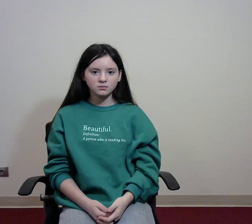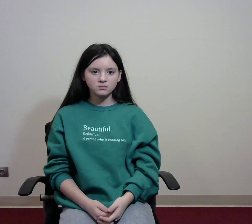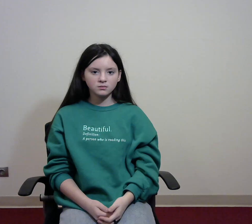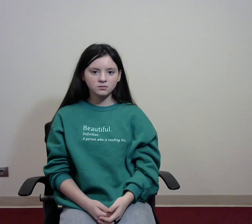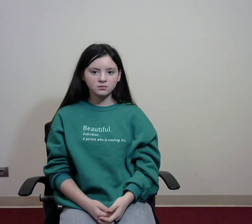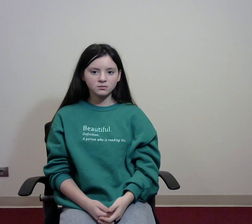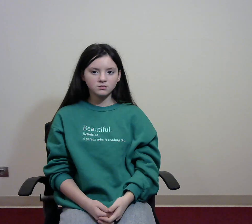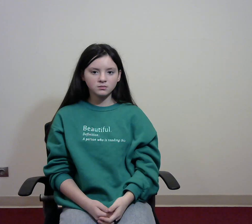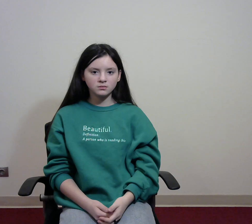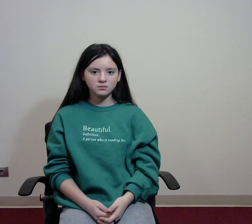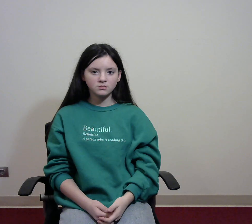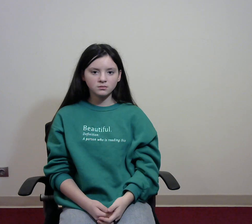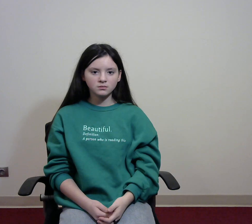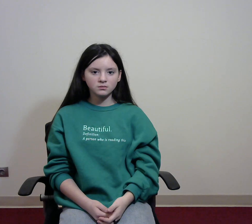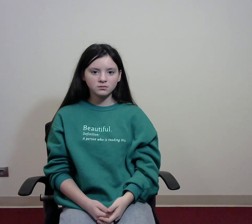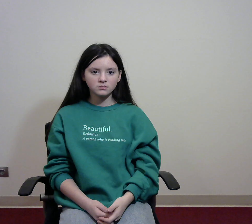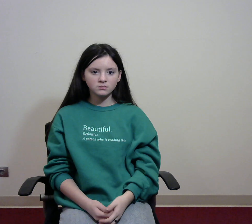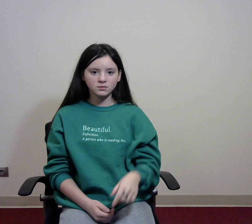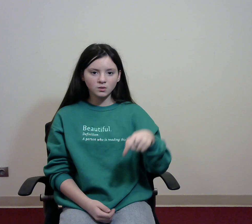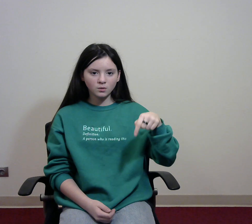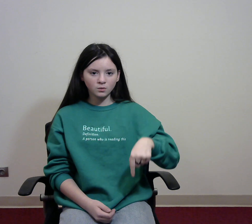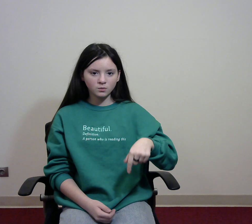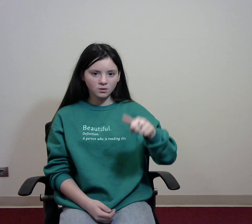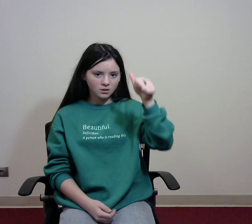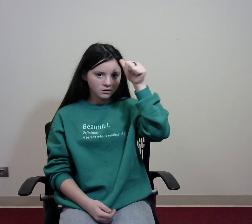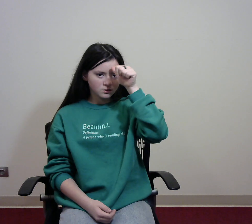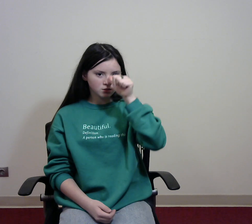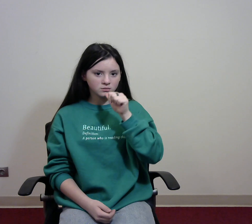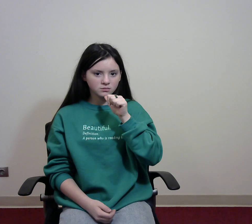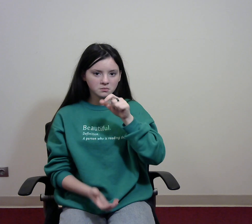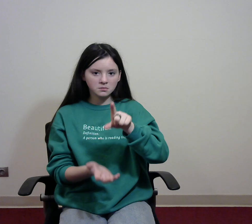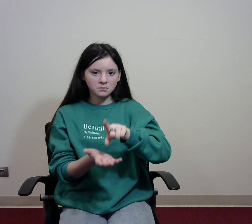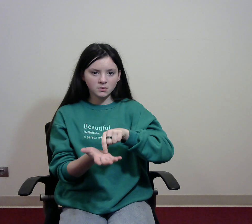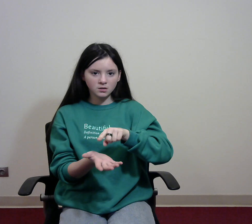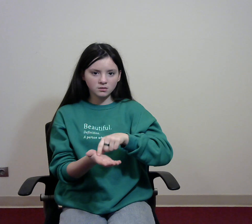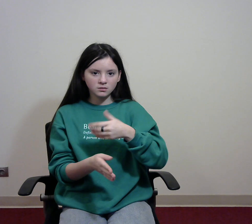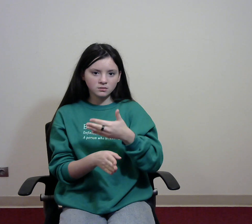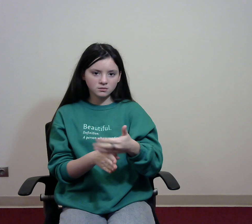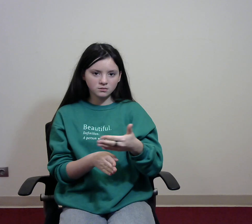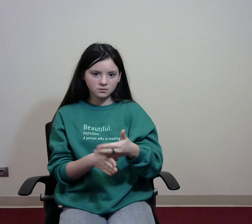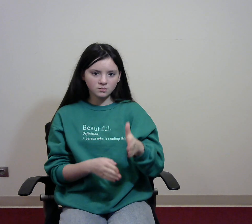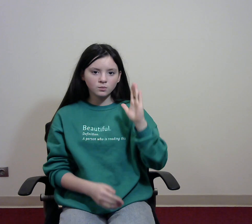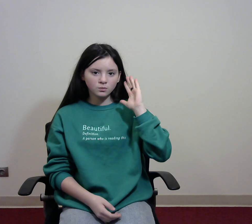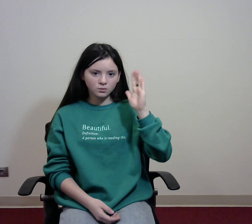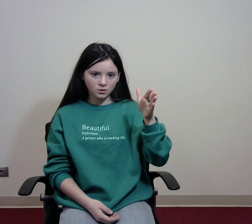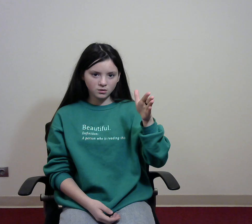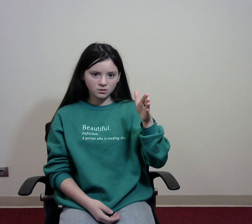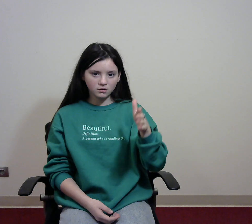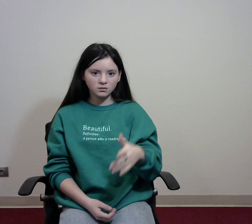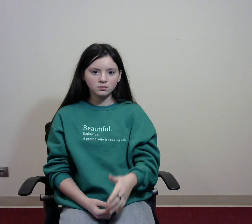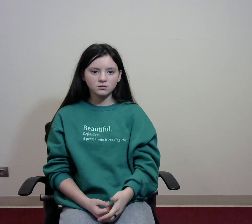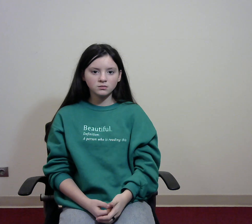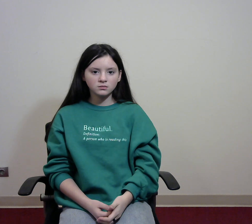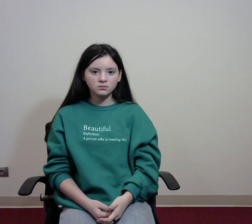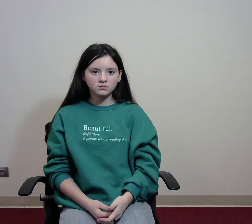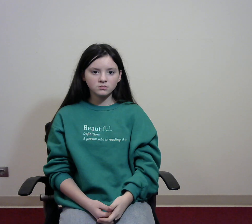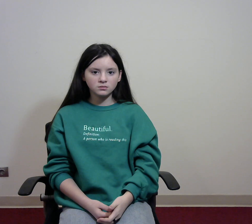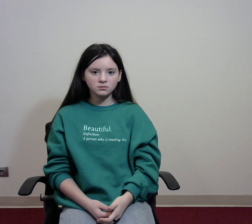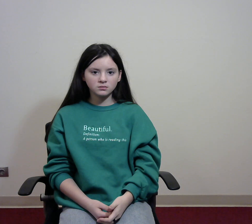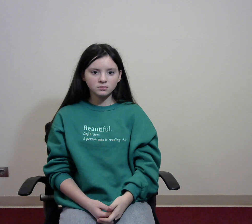Bu ay pensiyalar gecikəcək